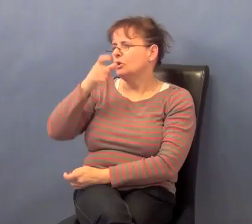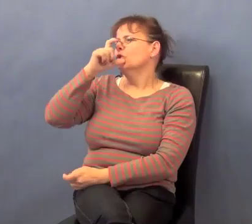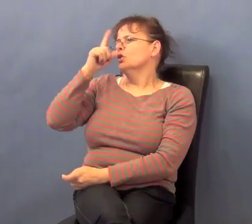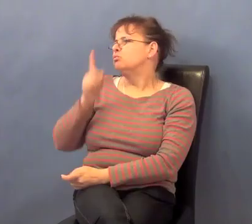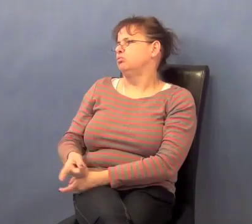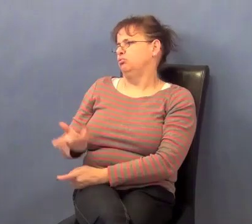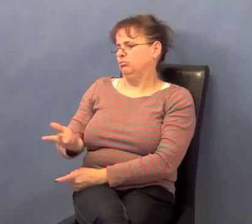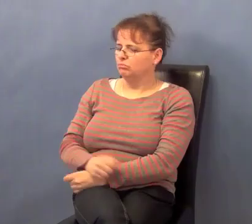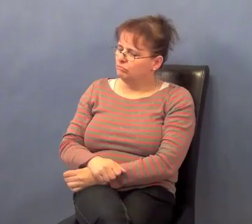Musi trochę wody się napić.